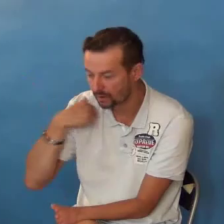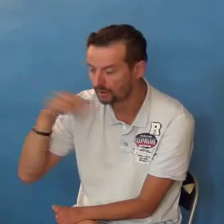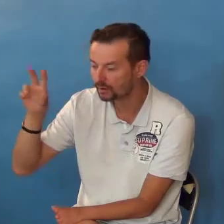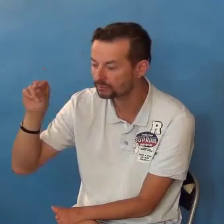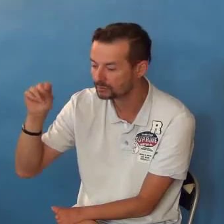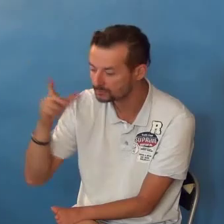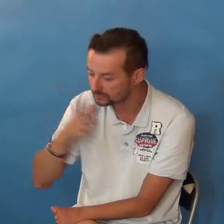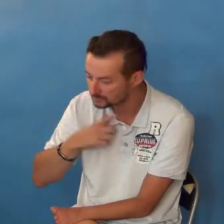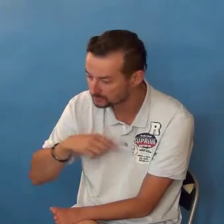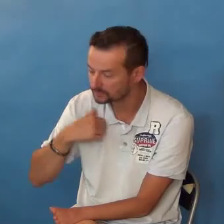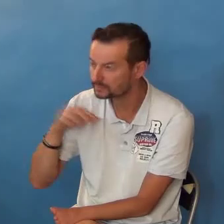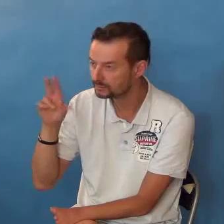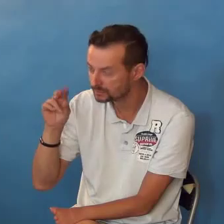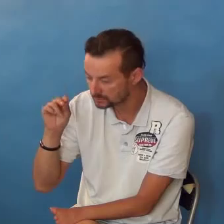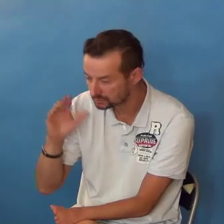Poniedziałek, aha, poniedziałek.